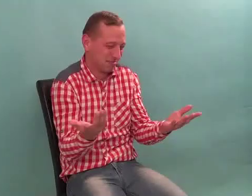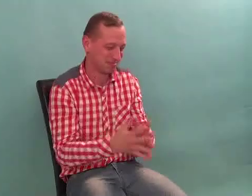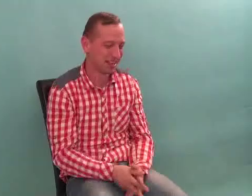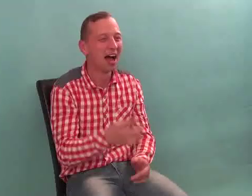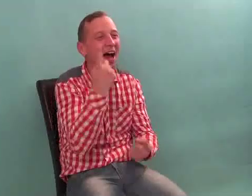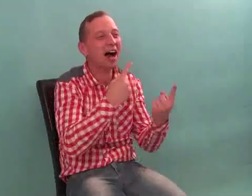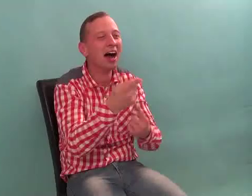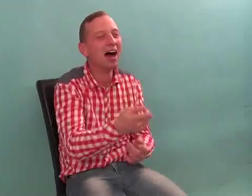A ty jak myślisz?